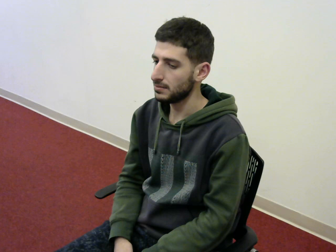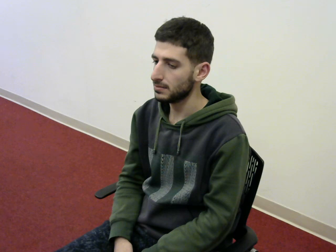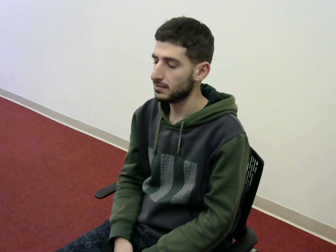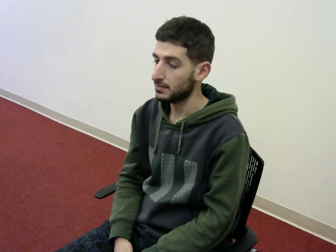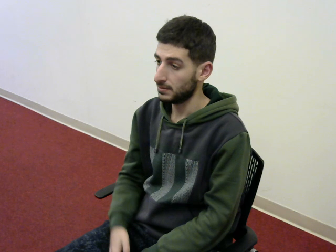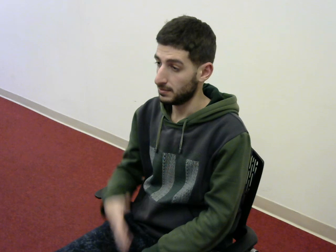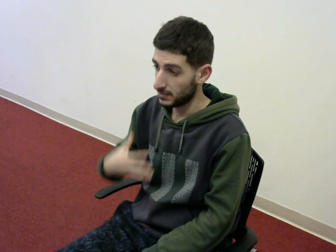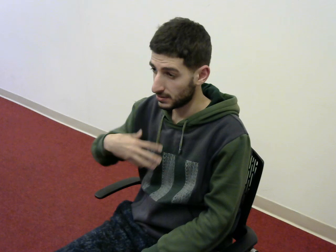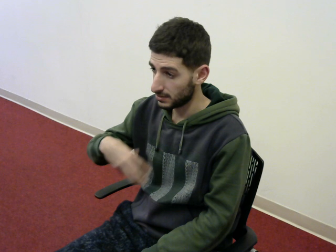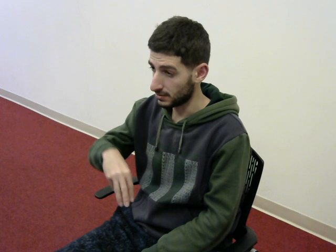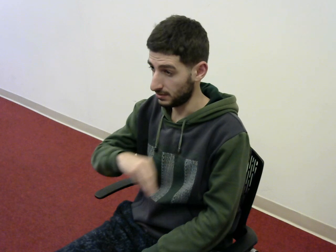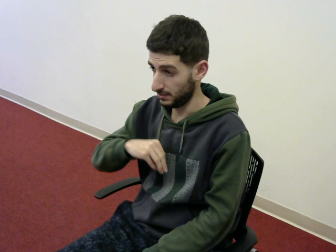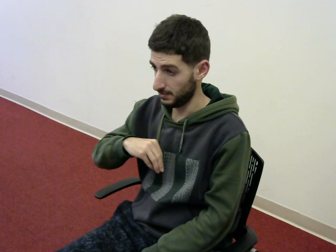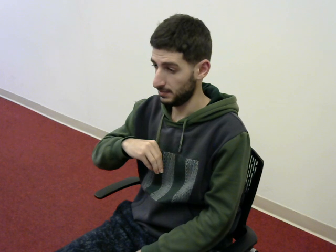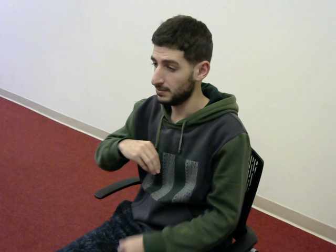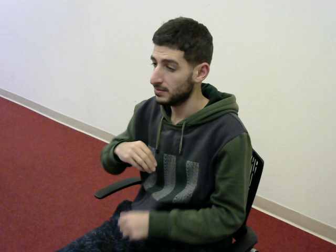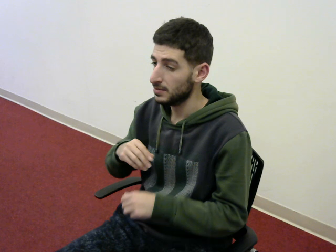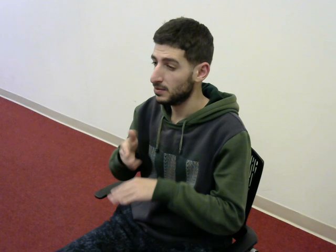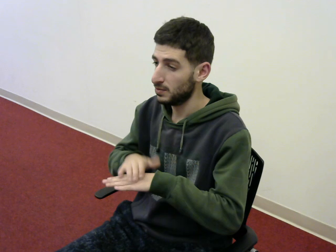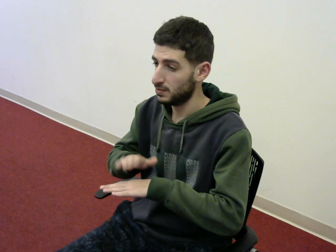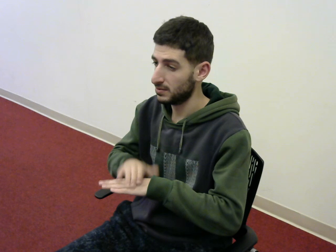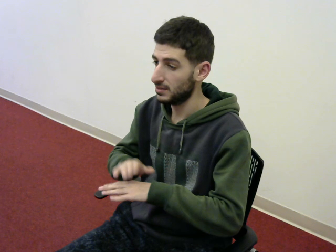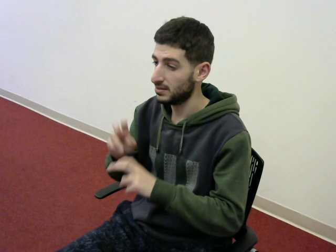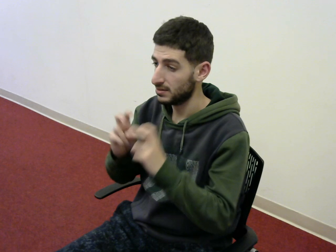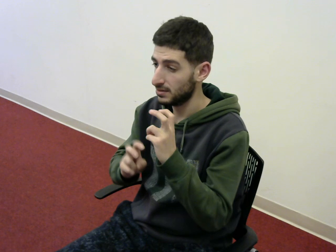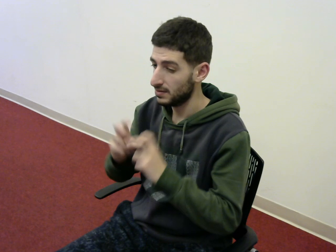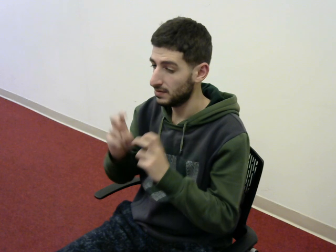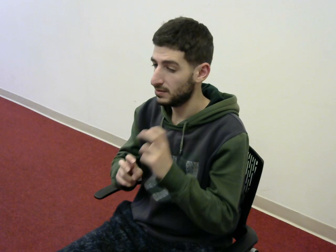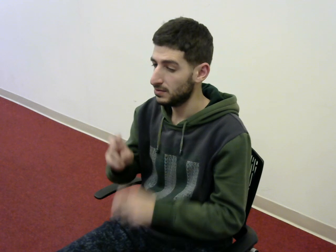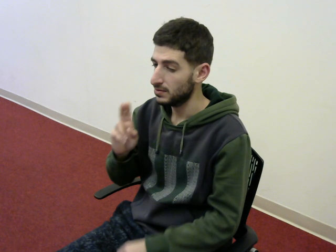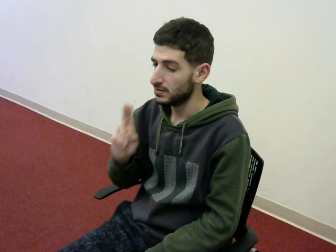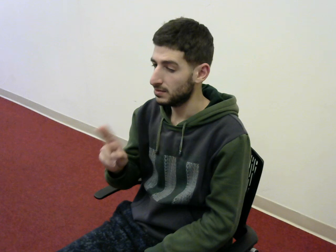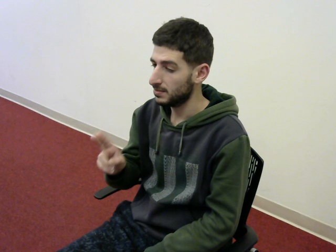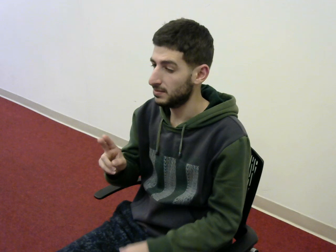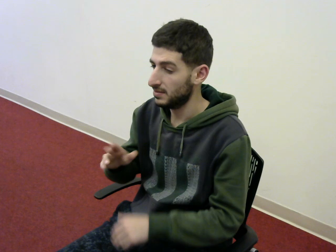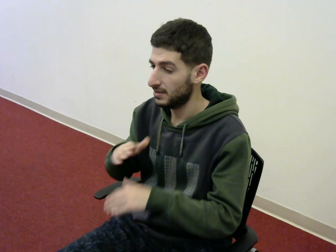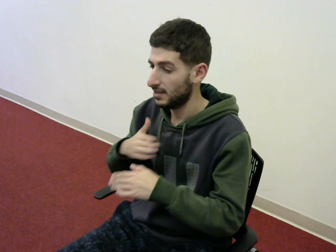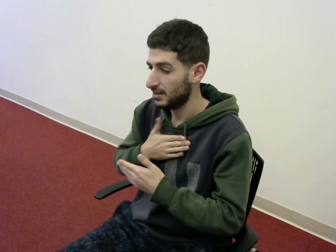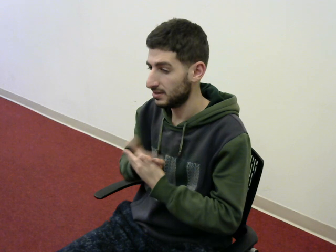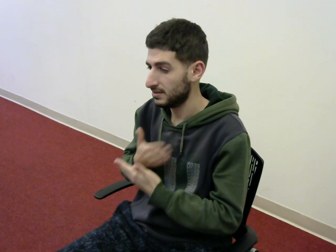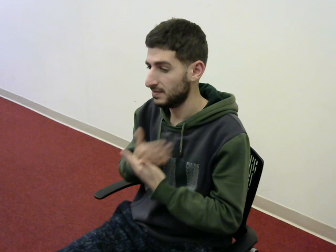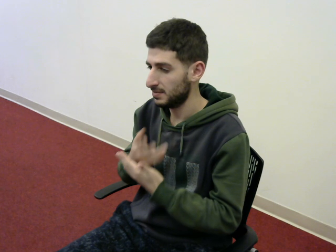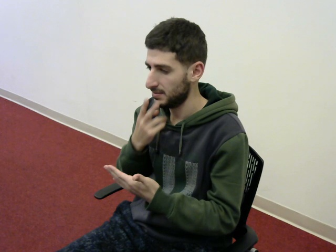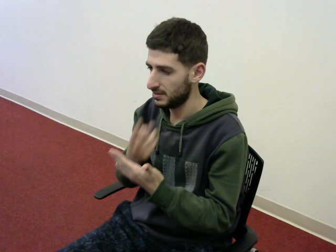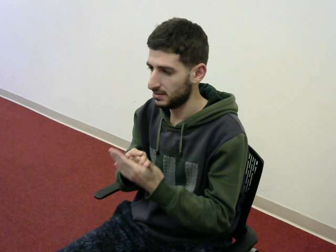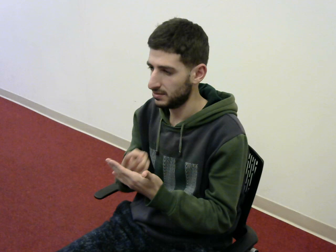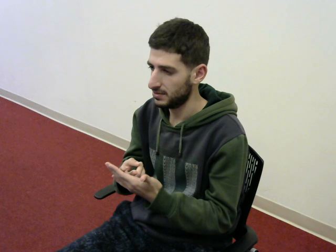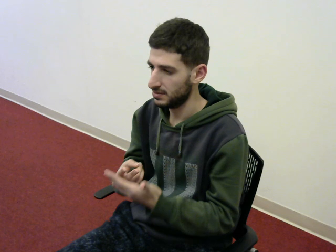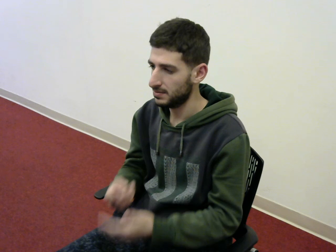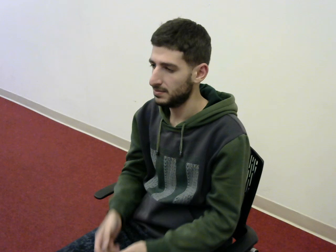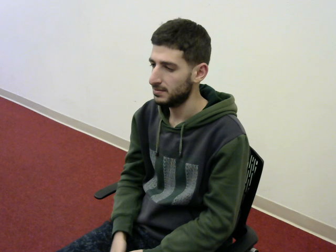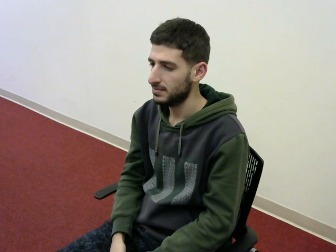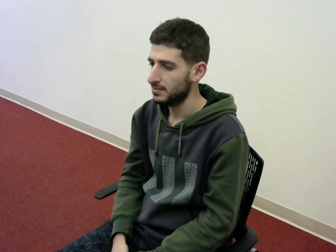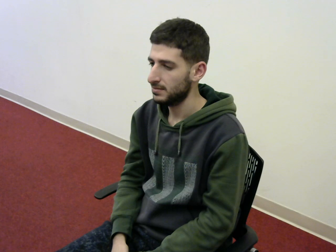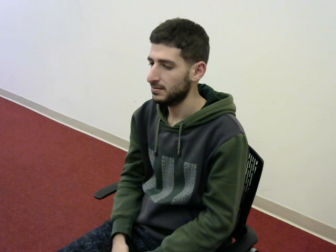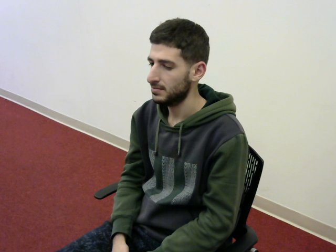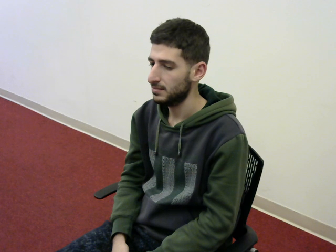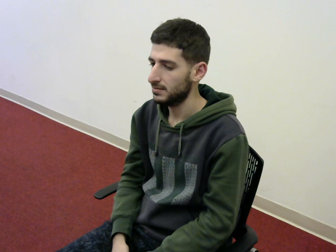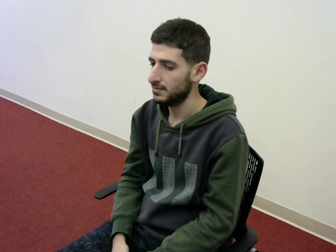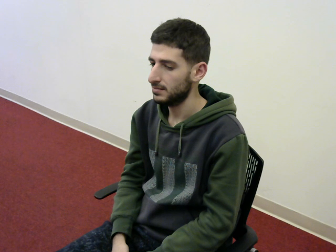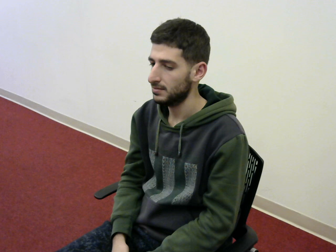Biz özəl şirkət kimi fəaliyyət göstəririk